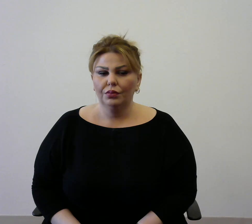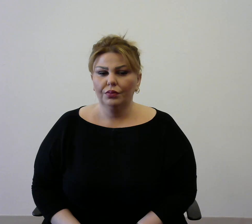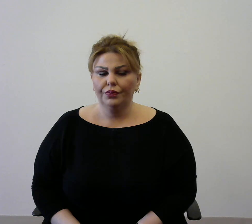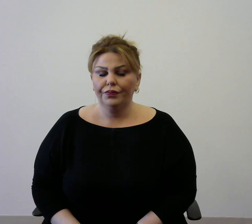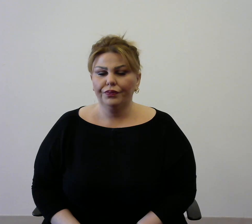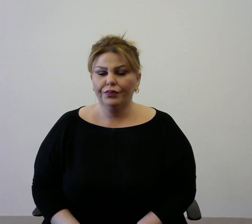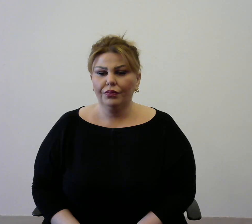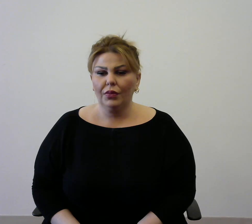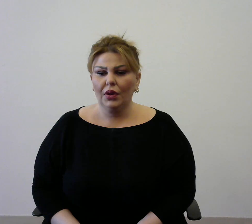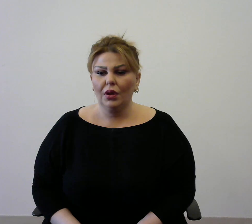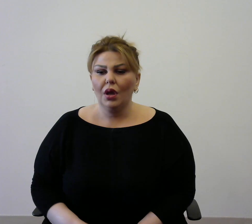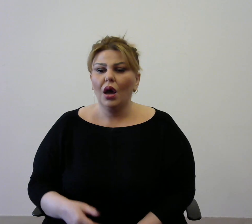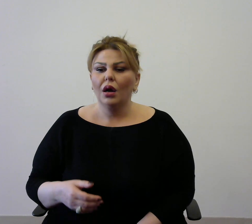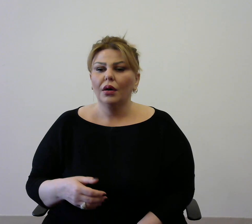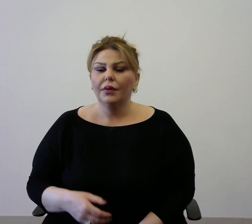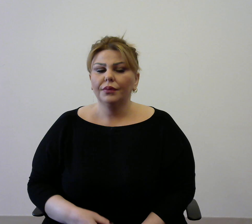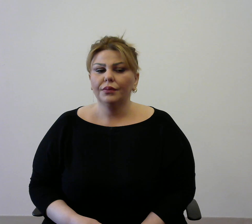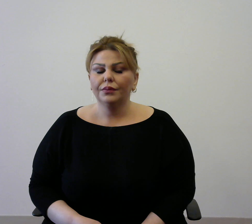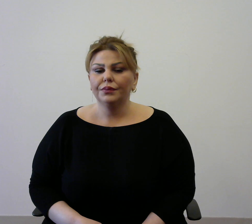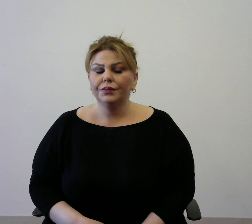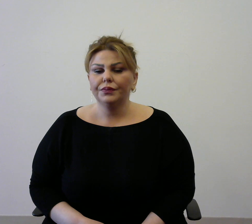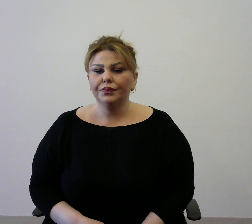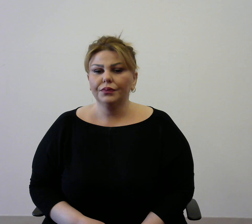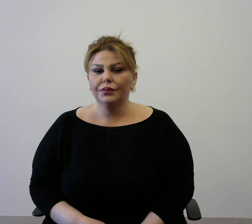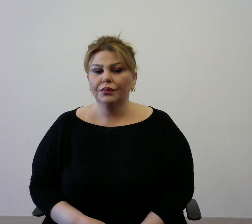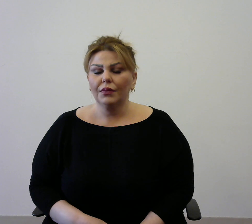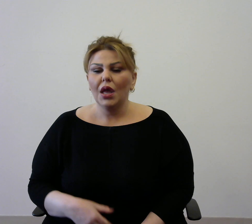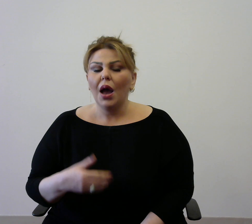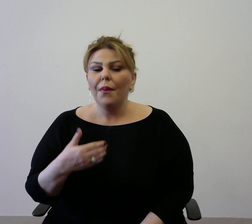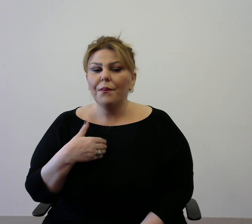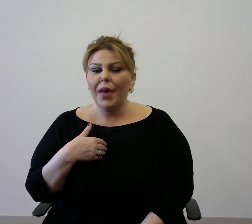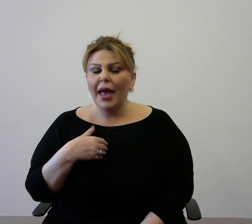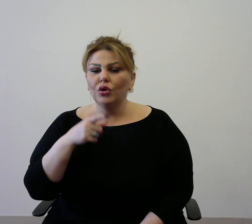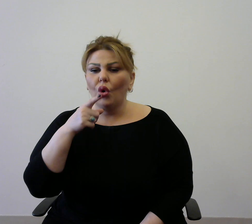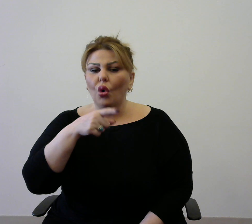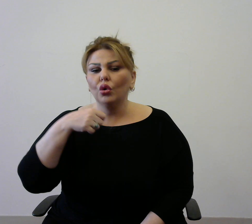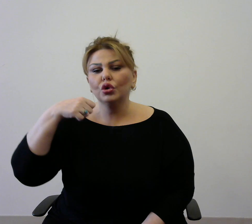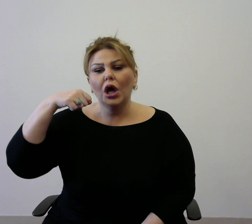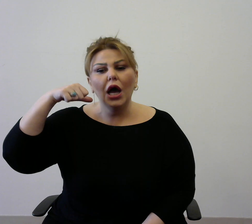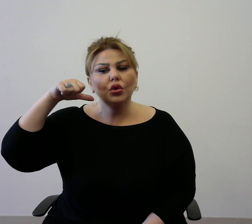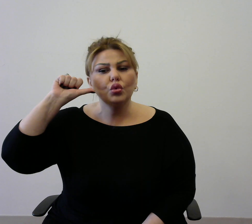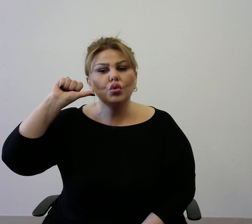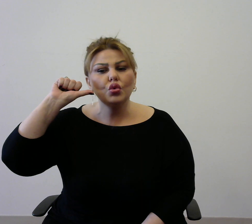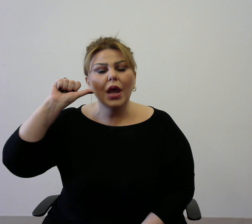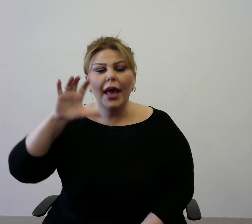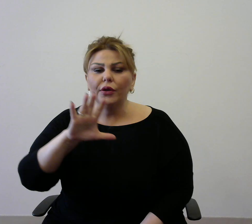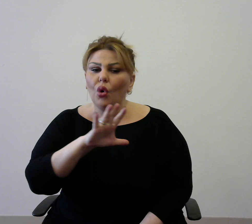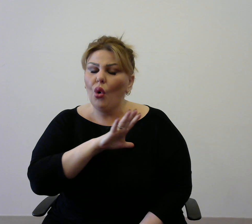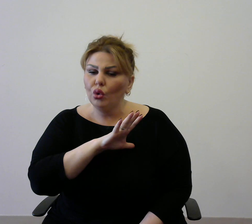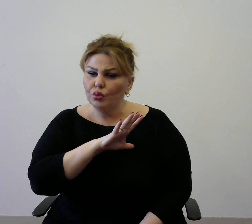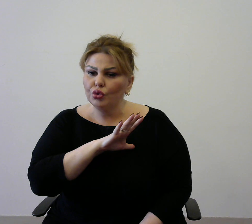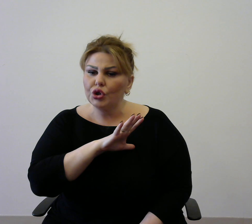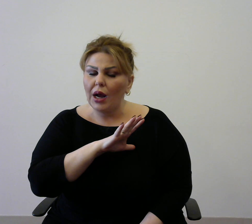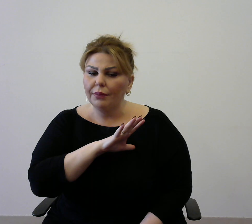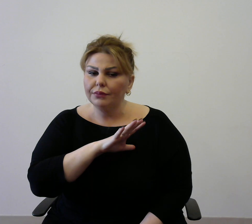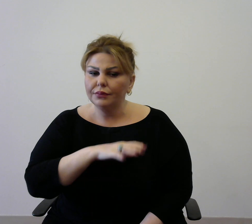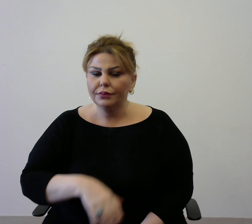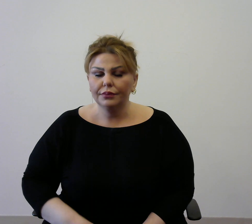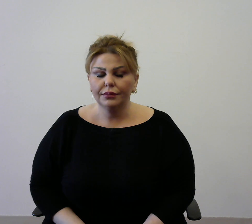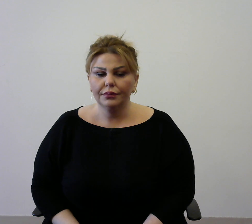Mən orda dünən olmuşam